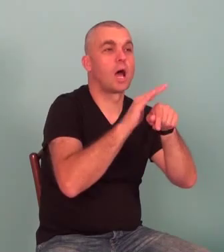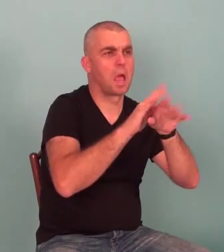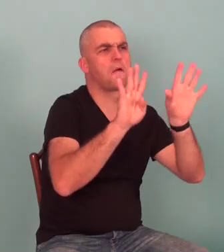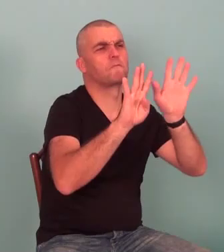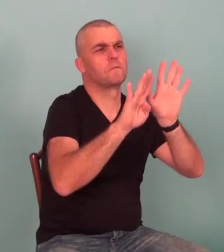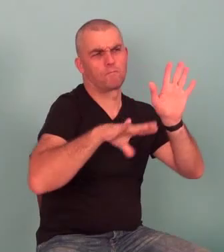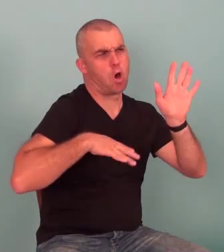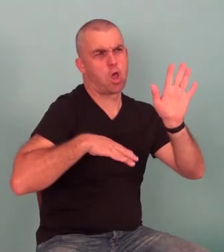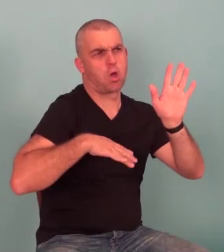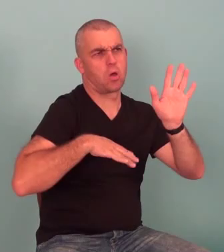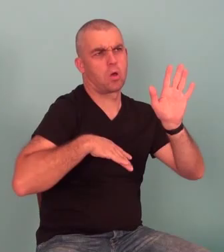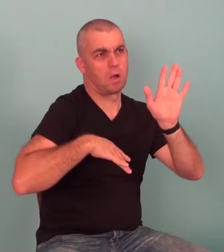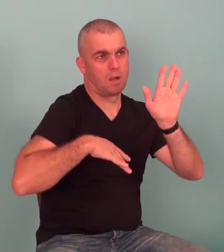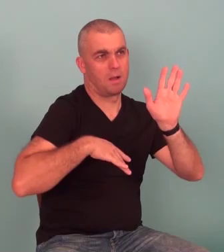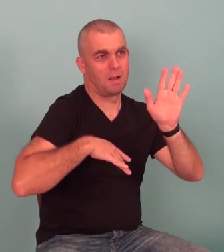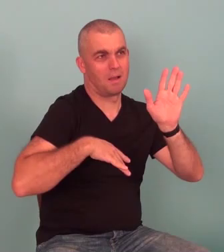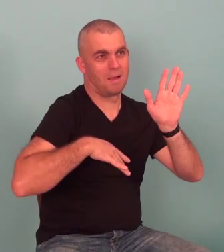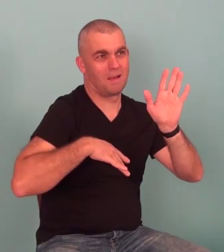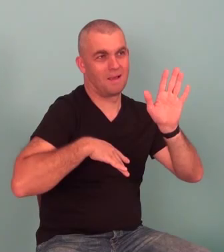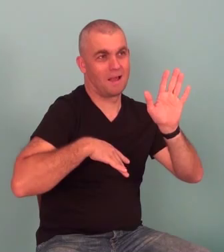O dziewiątej jestem wolny.